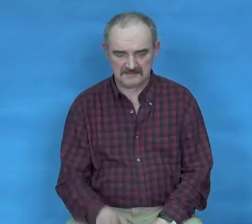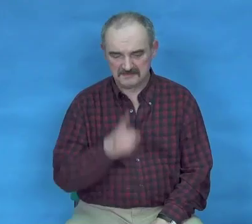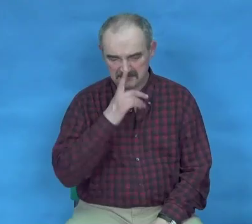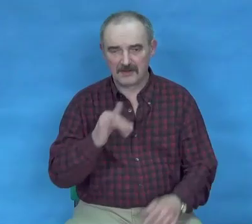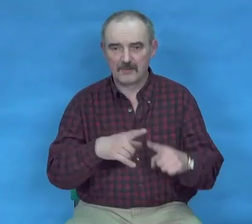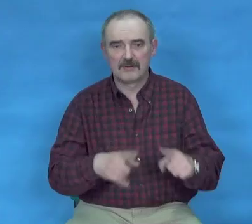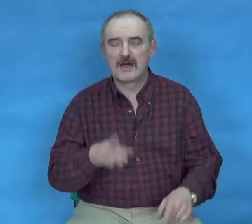Widzę trójkąt.